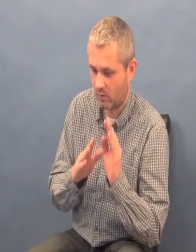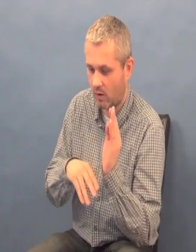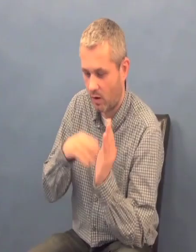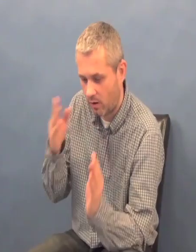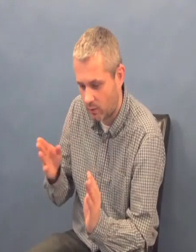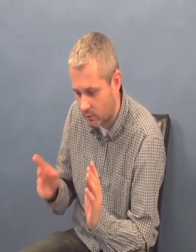Następny.